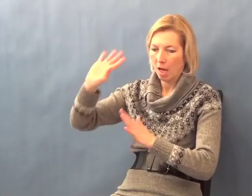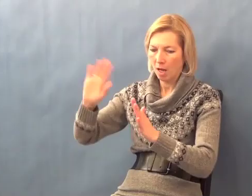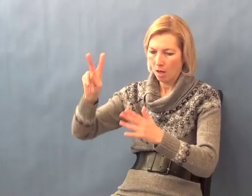Upadać.